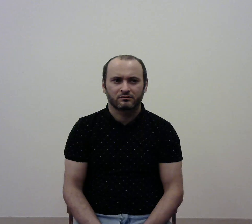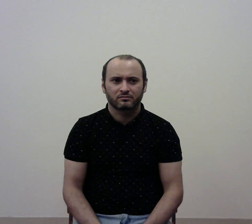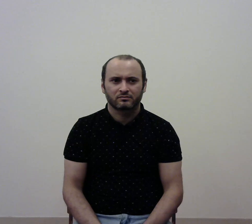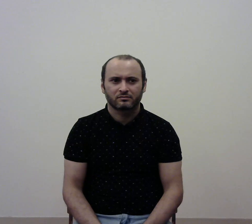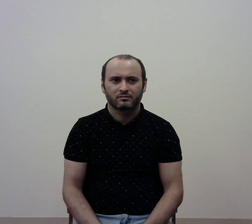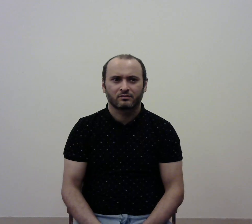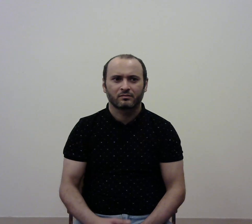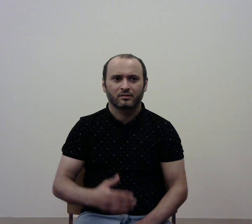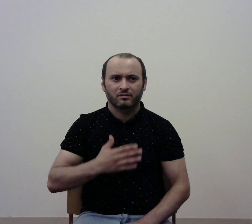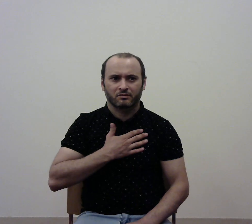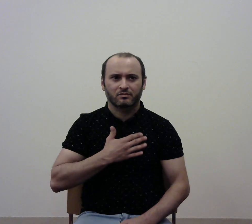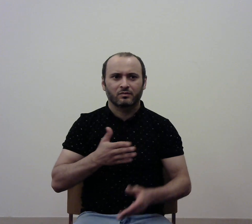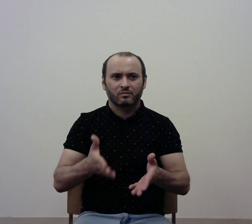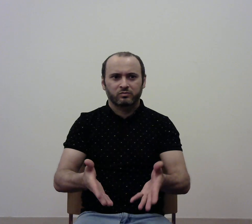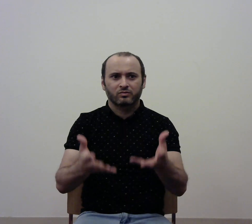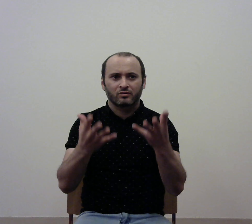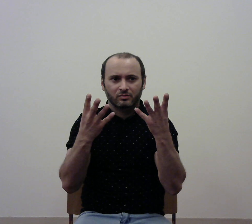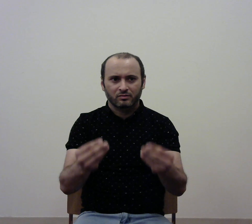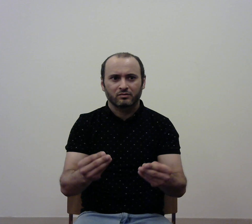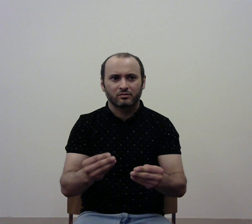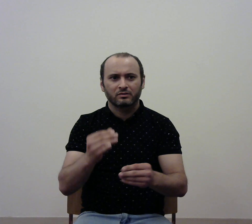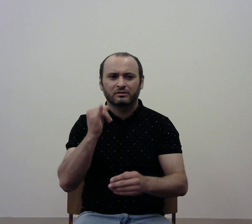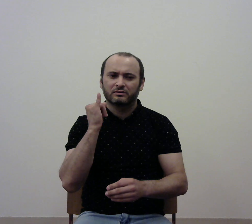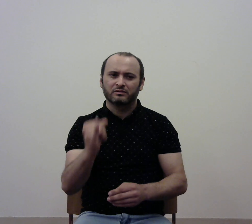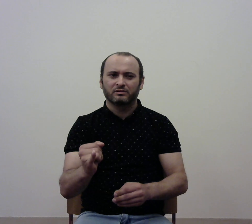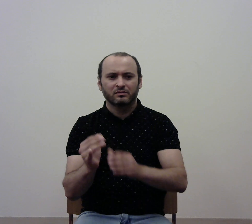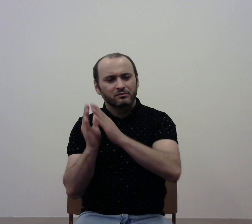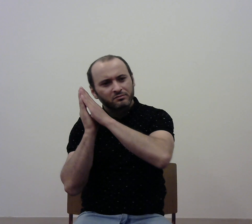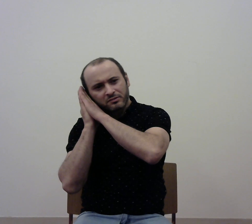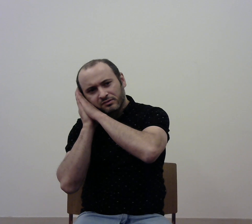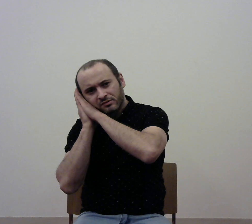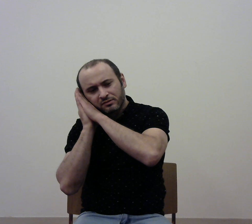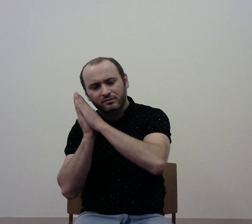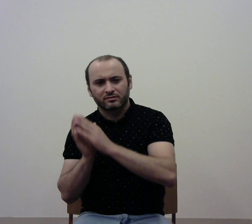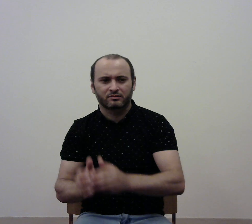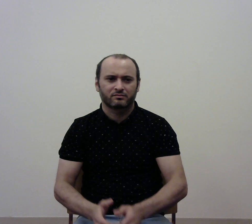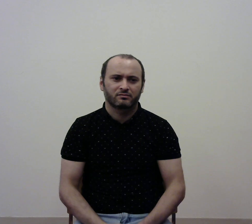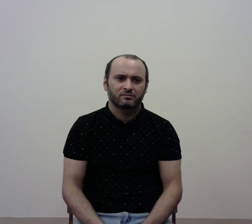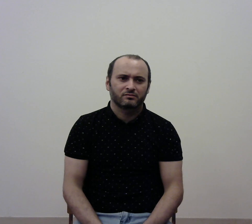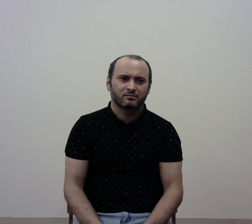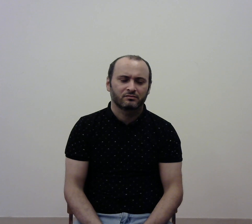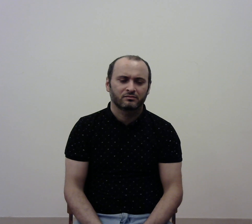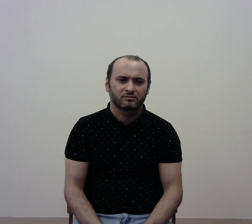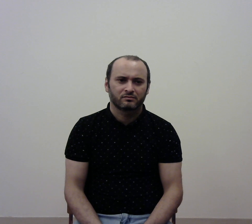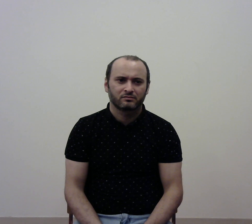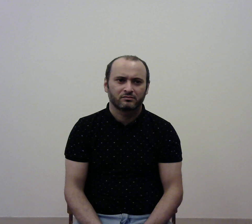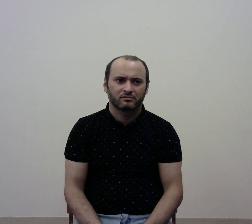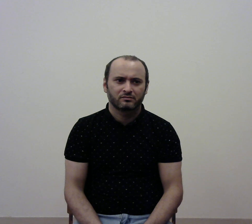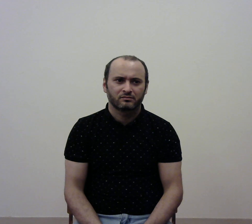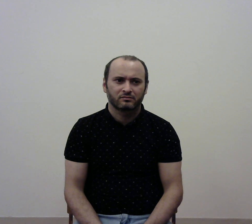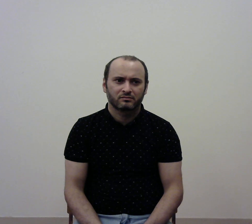Mən bu gün pis yatmışam